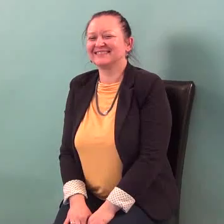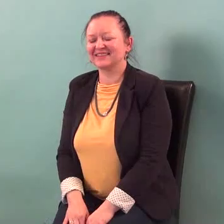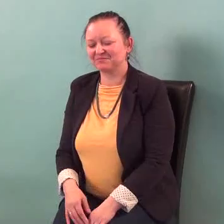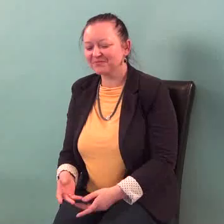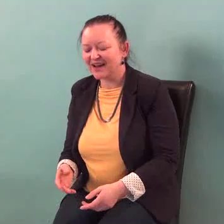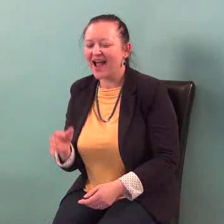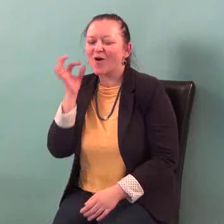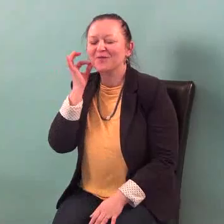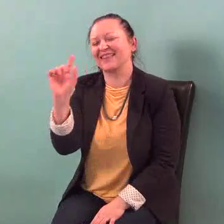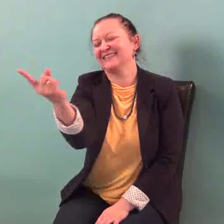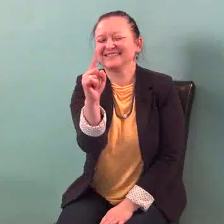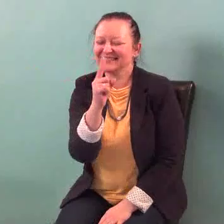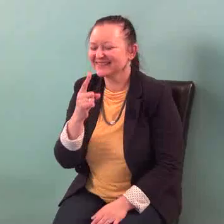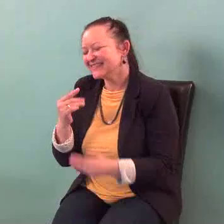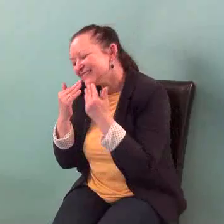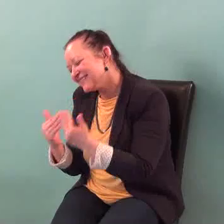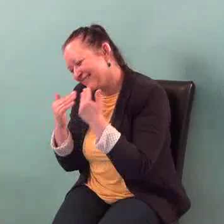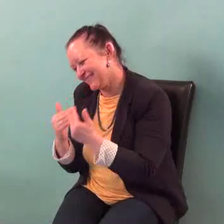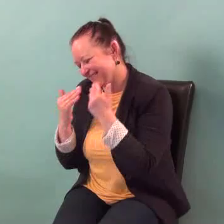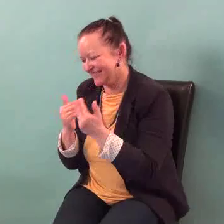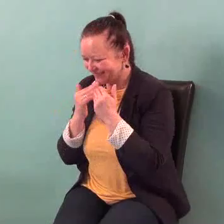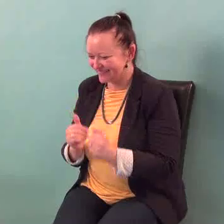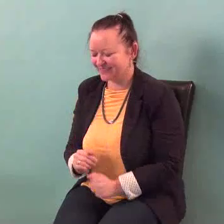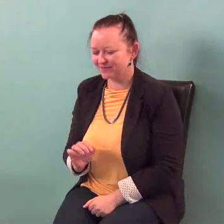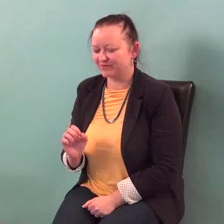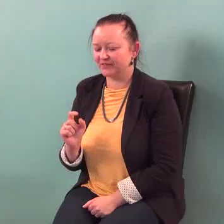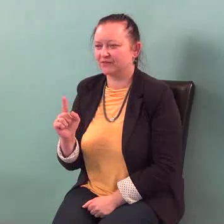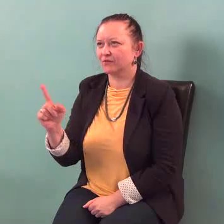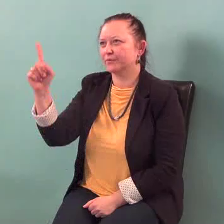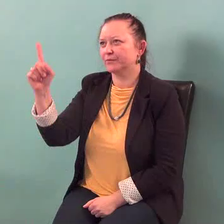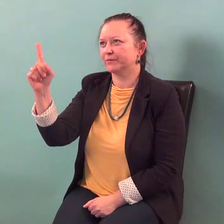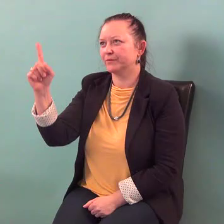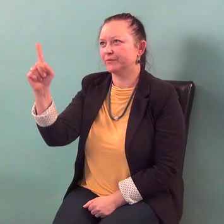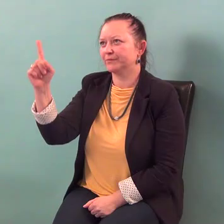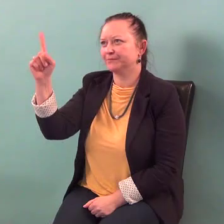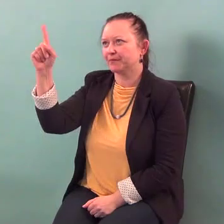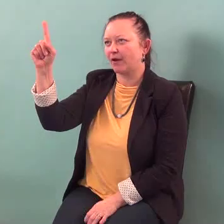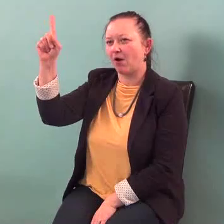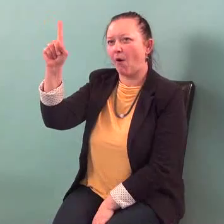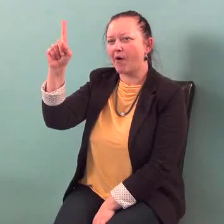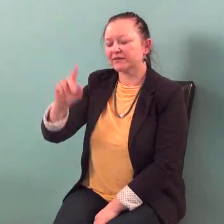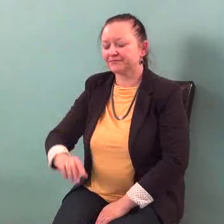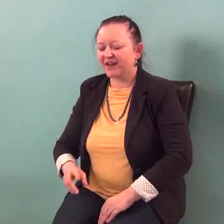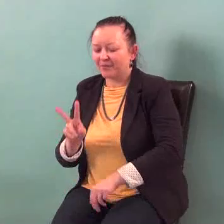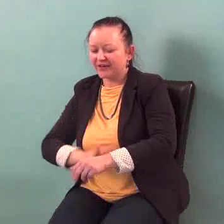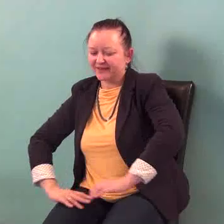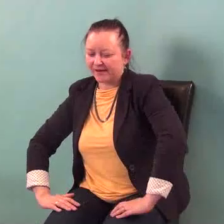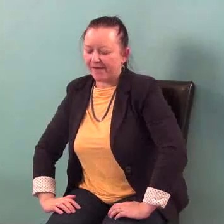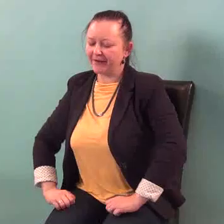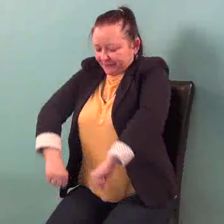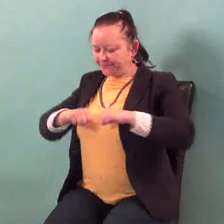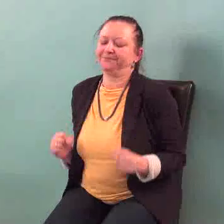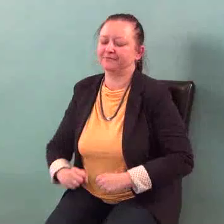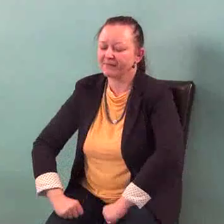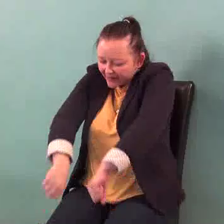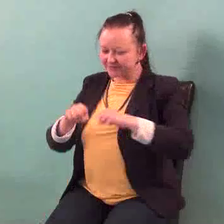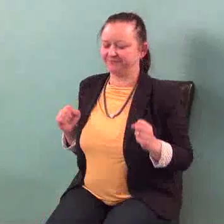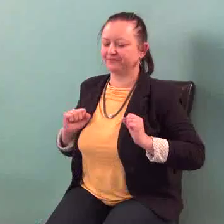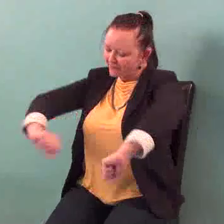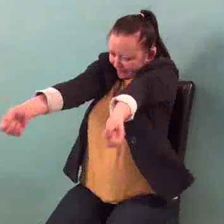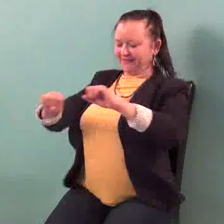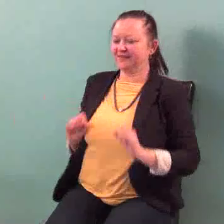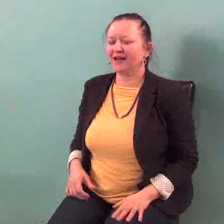Kobieta przychodzi i dziękuje, a policjant poprawia mundur i rusza rękami.